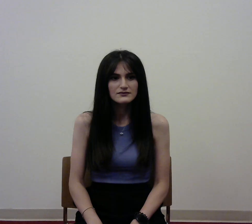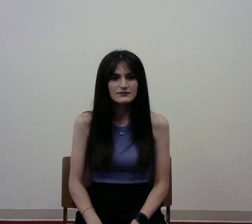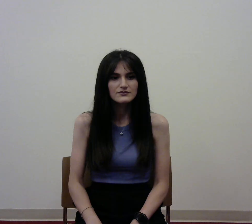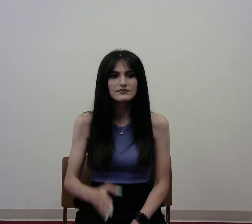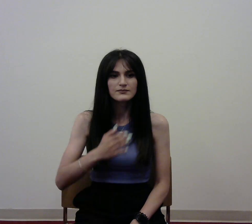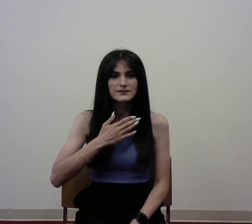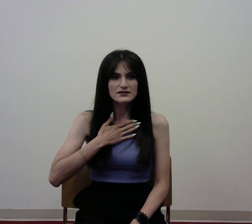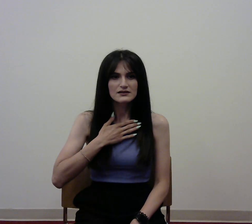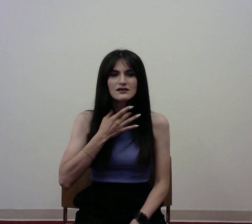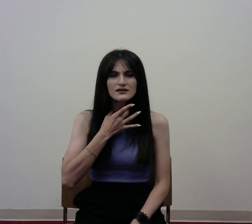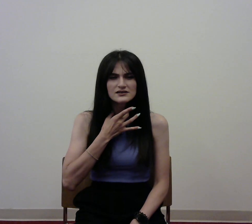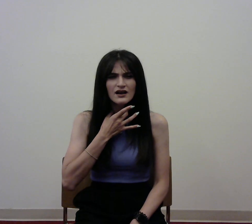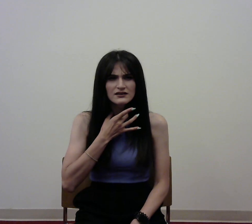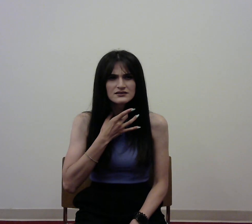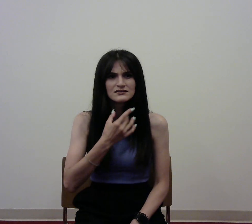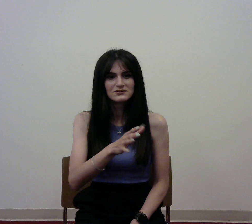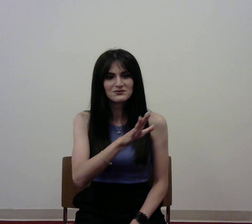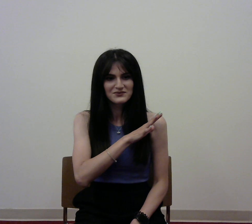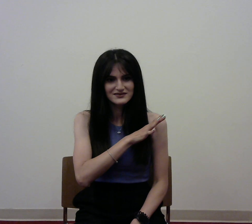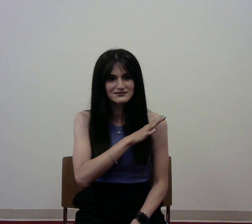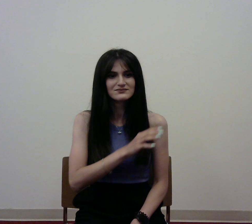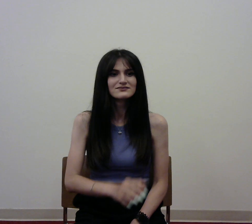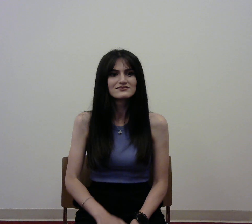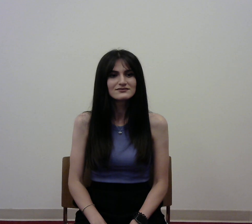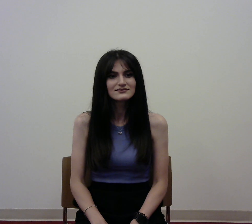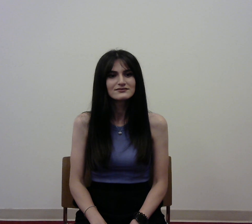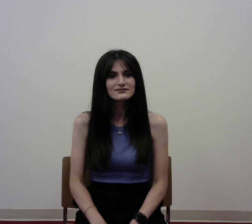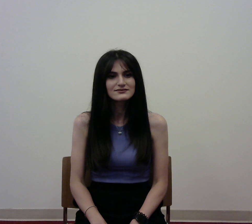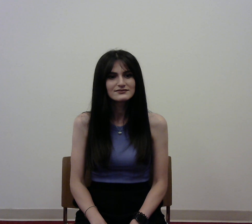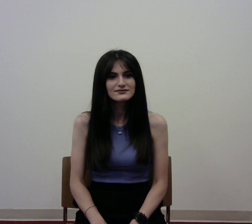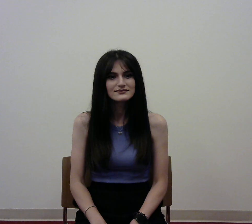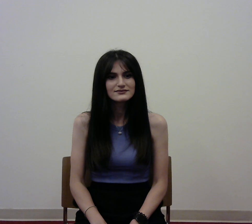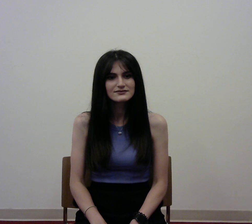Mən zökəm olmuşam